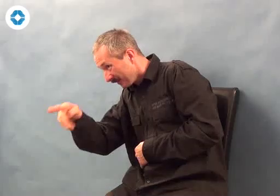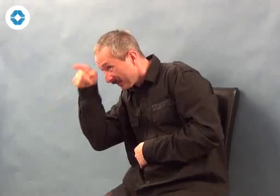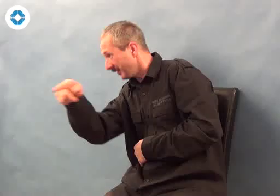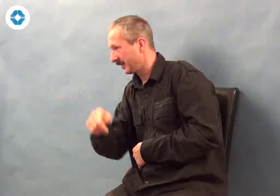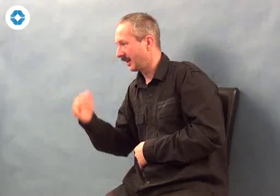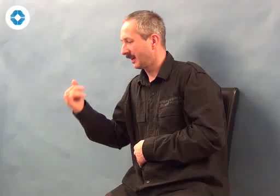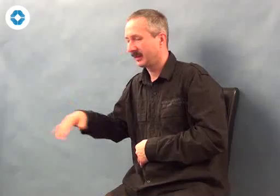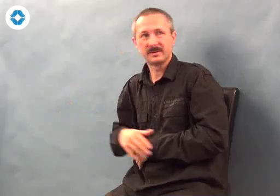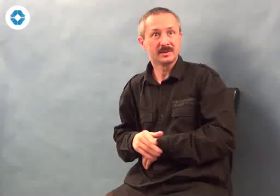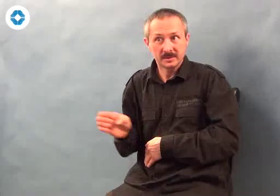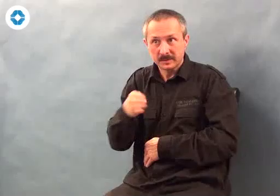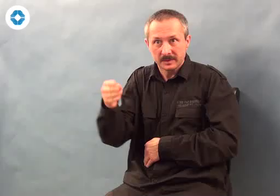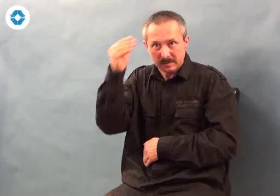Dziecko zapamiętuje wszystkie wskazówki.